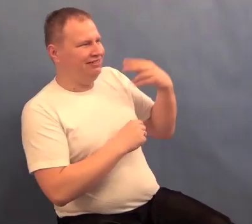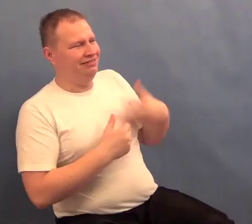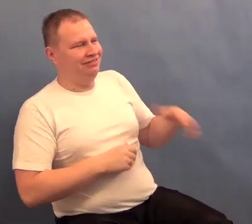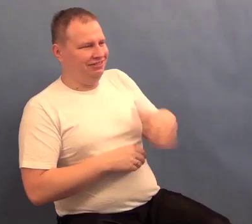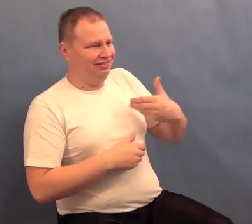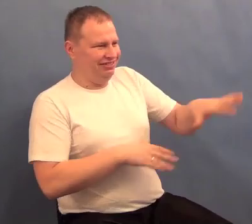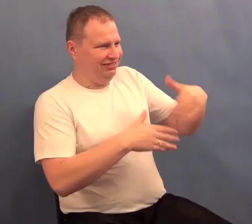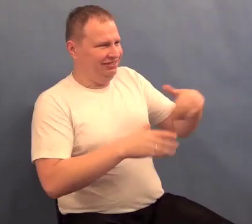Nie chciał pieniędzy.